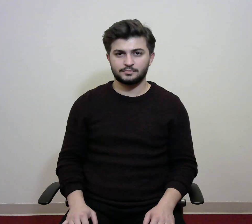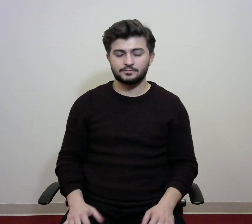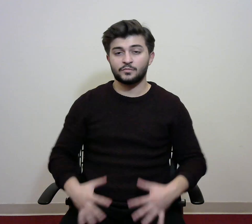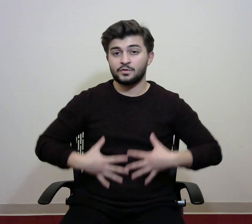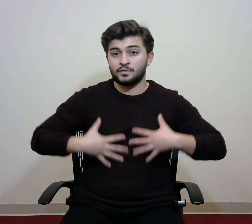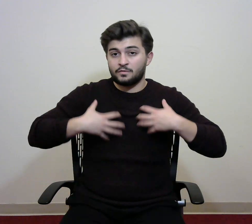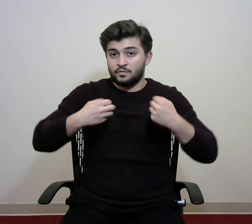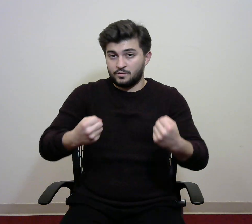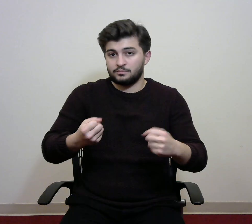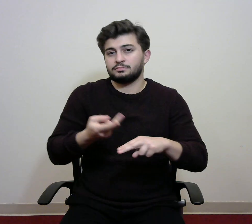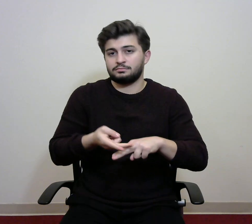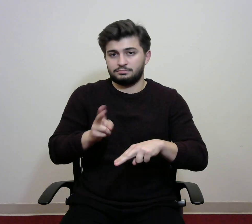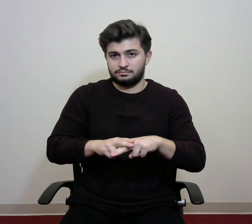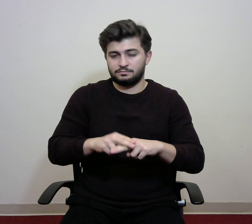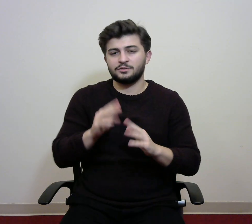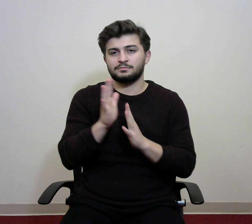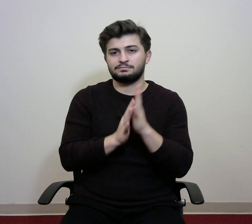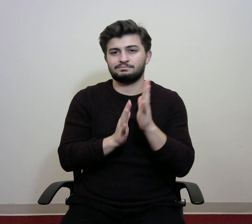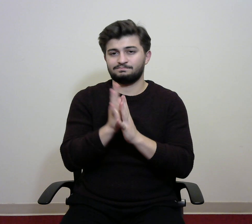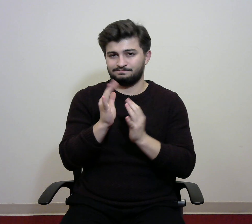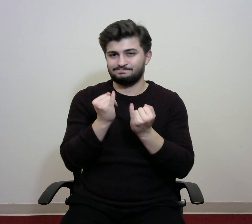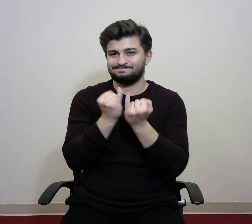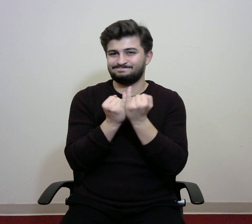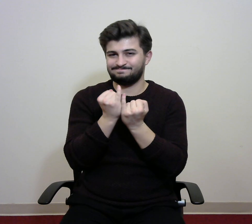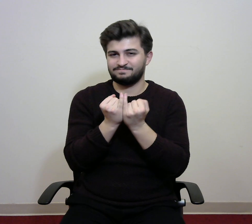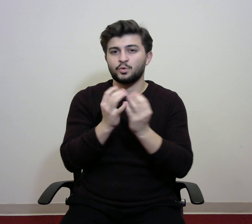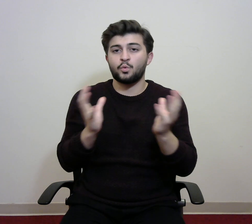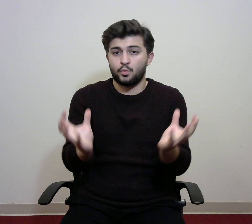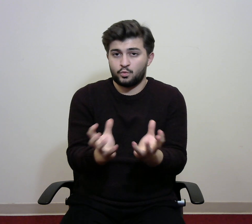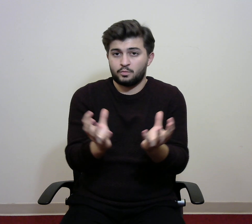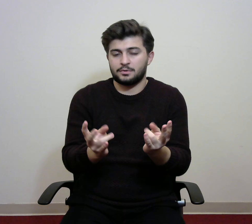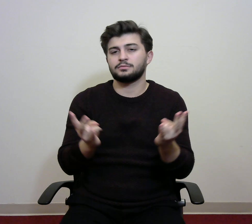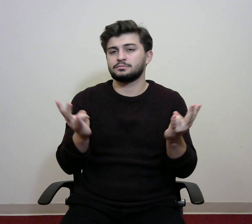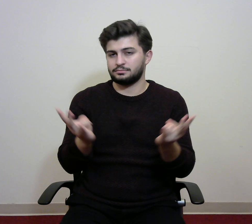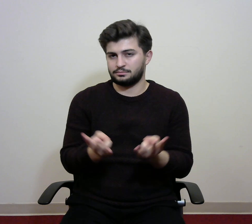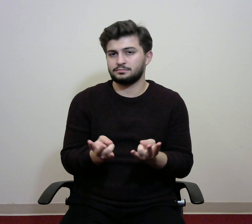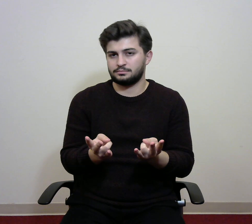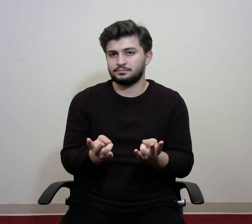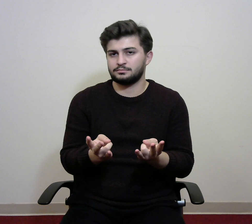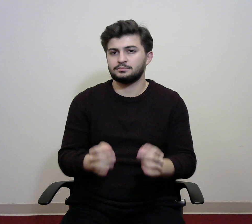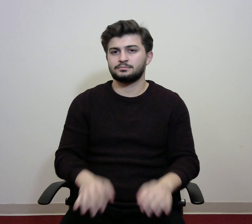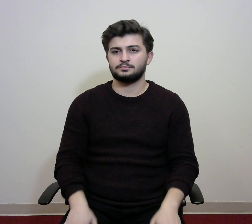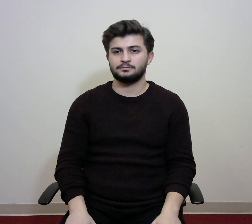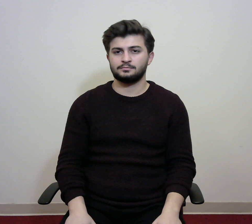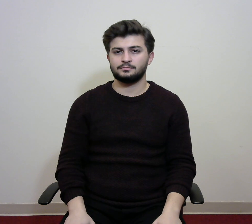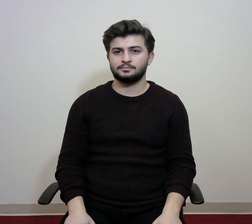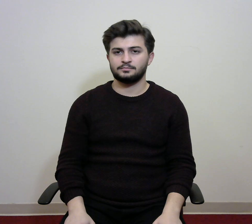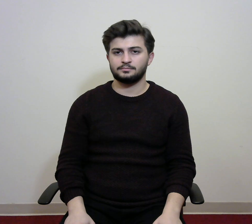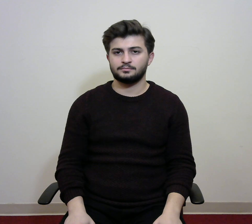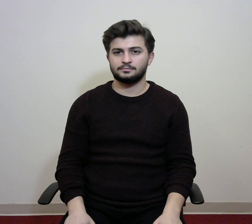Sağlamlığımız üçün bitkiləri qorumaq lazımdır